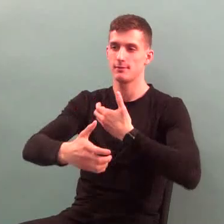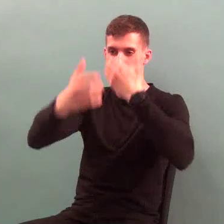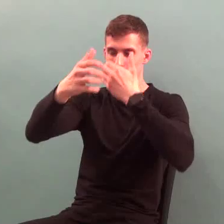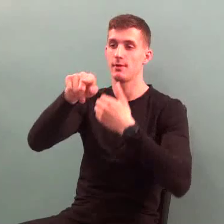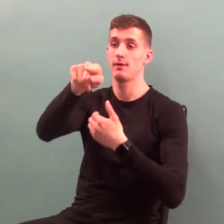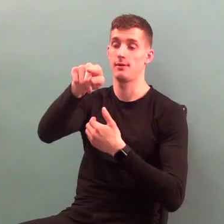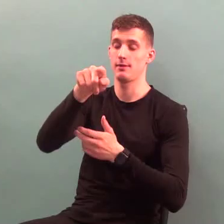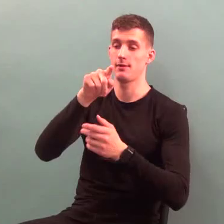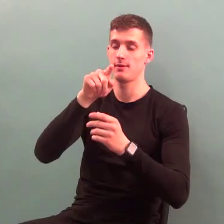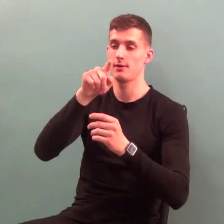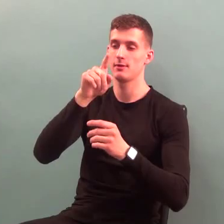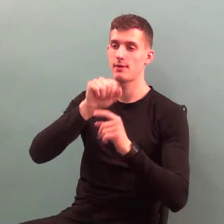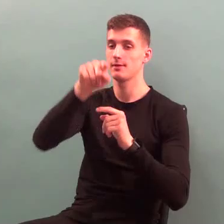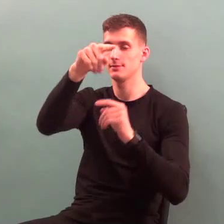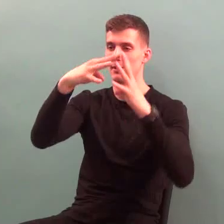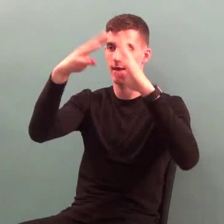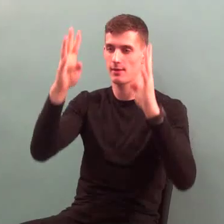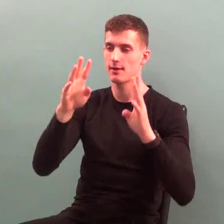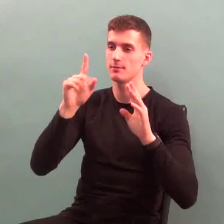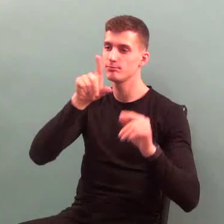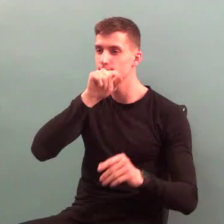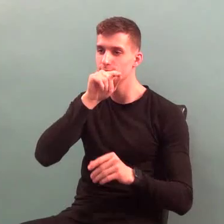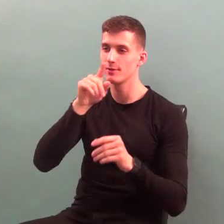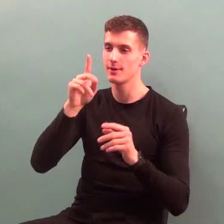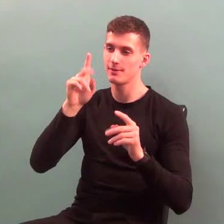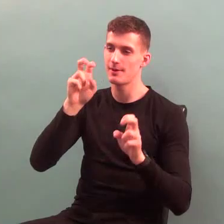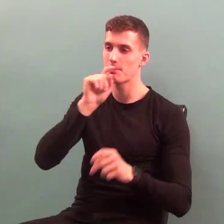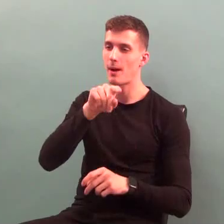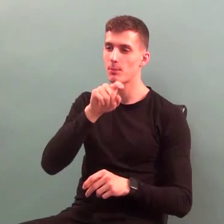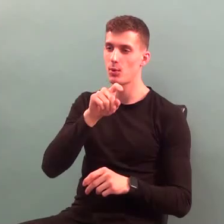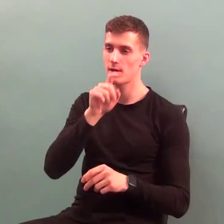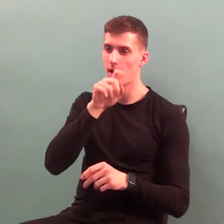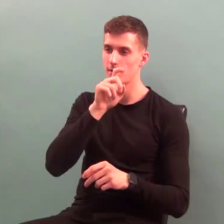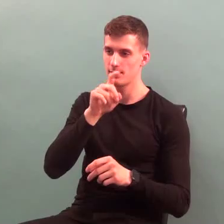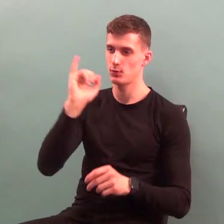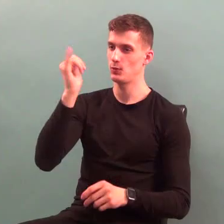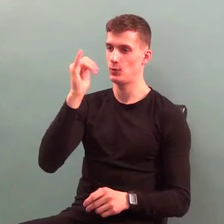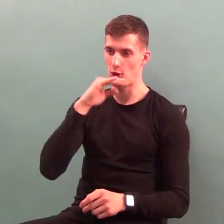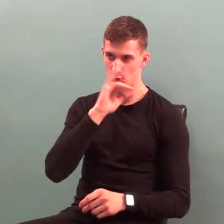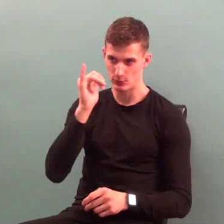Po drugiej stronie jest klatka z ptakiem, papugą, w kolorze żółtym.